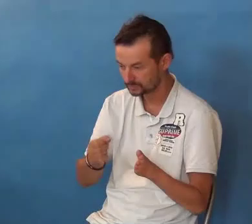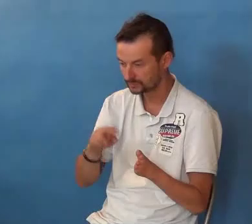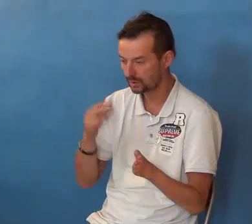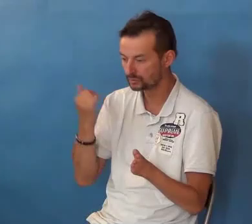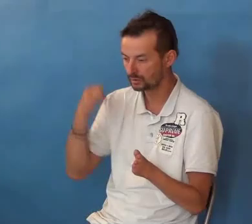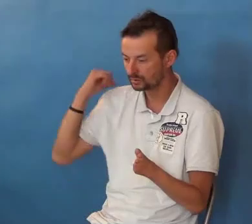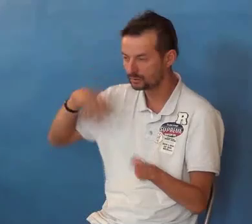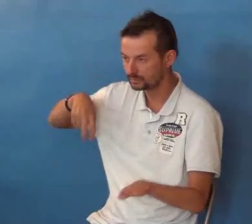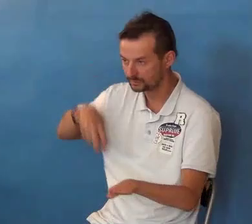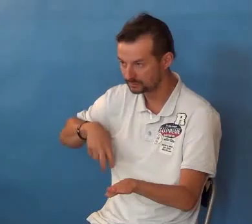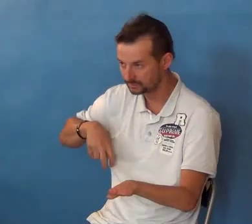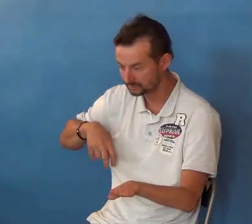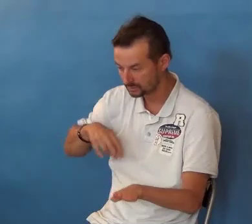Dziecko z tyłu na siedzisku.